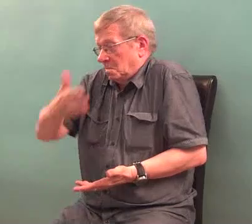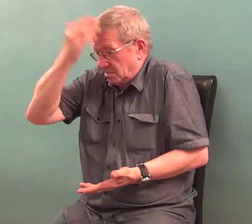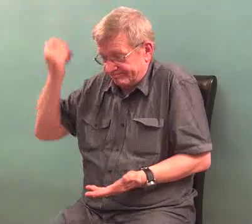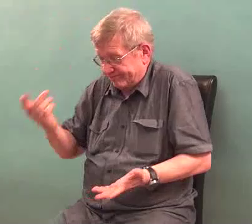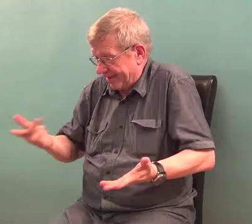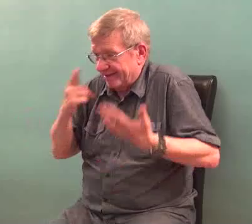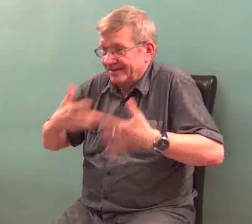Chłopiec się denerwował.